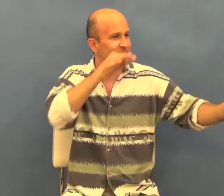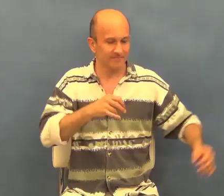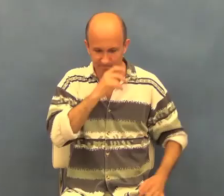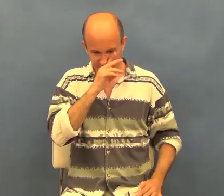Strzela.